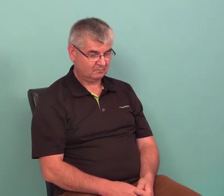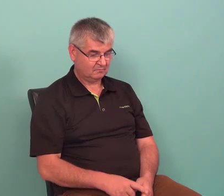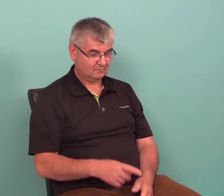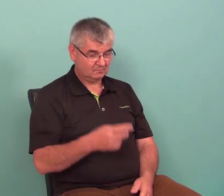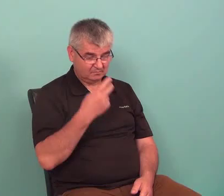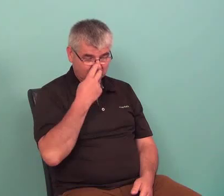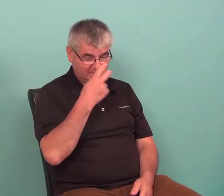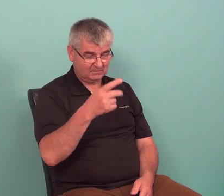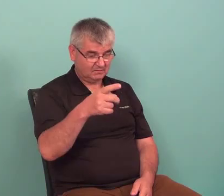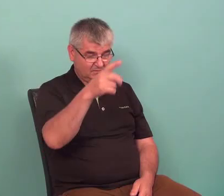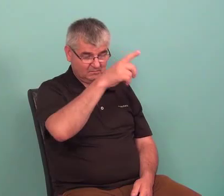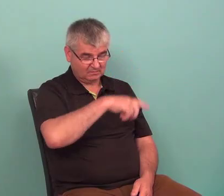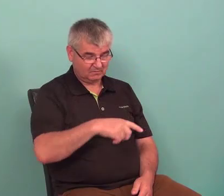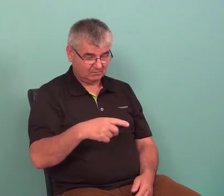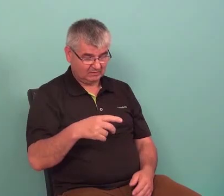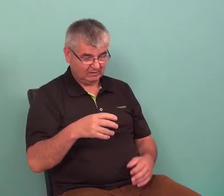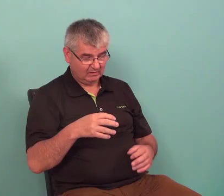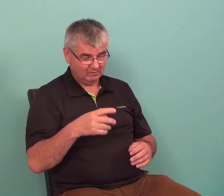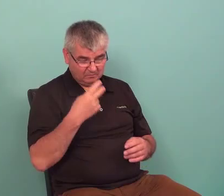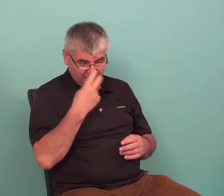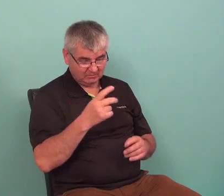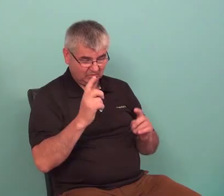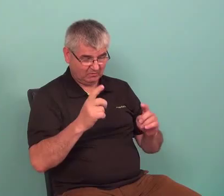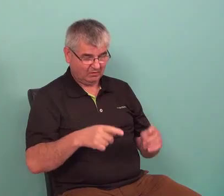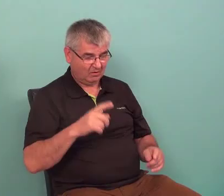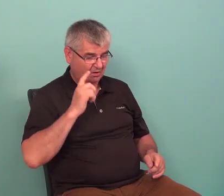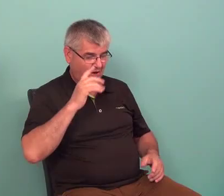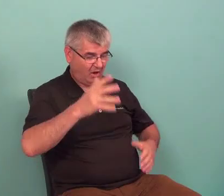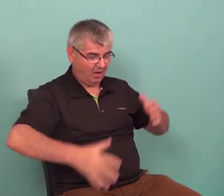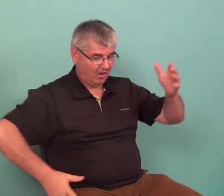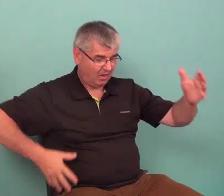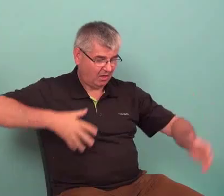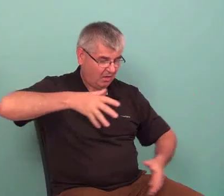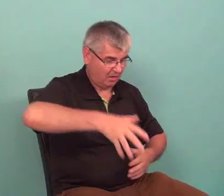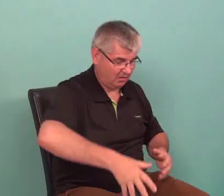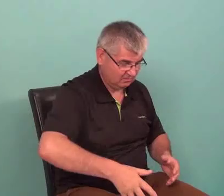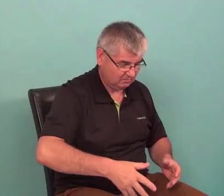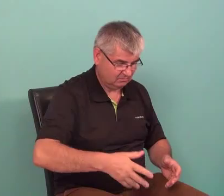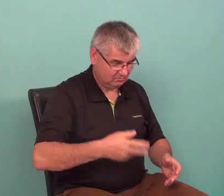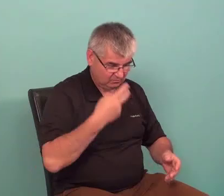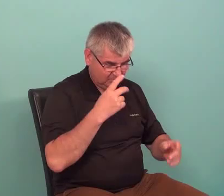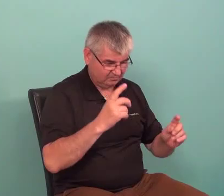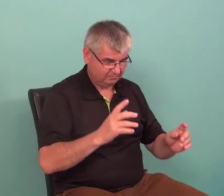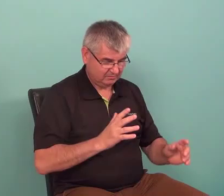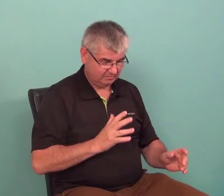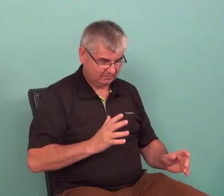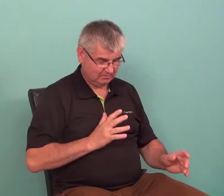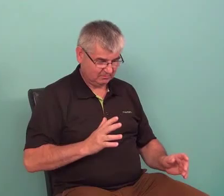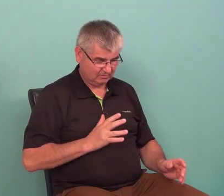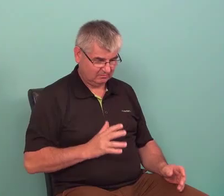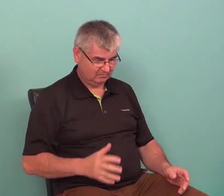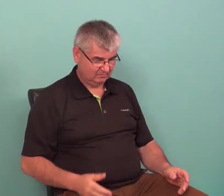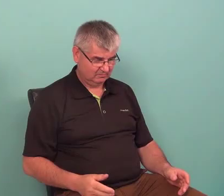Widzę, że jest okrągły znak, a w nim biegnący chłopak. Znak informuje go o niebezpieczeństwie.